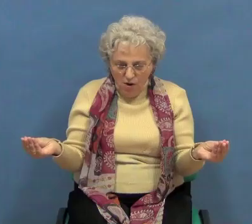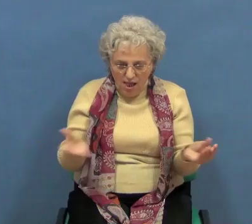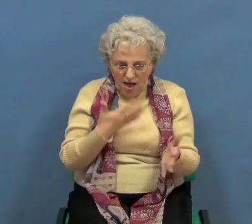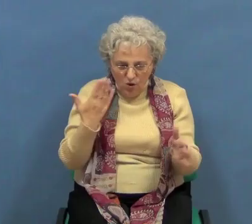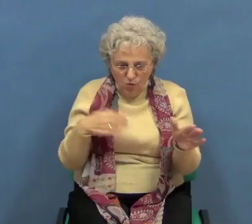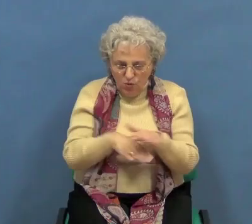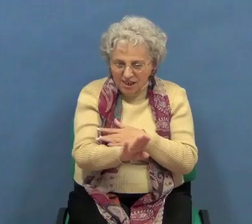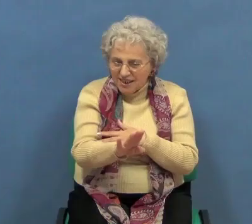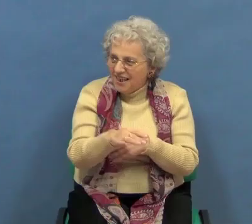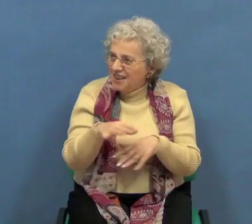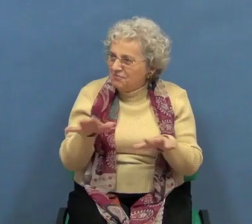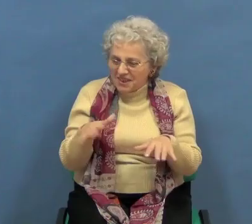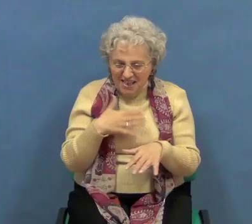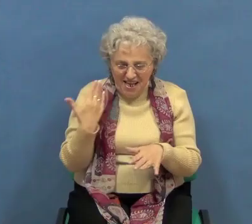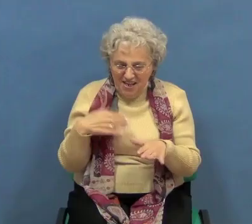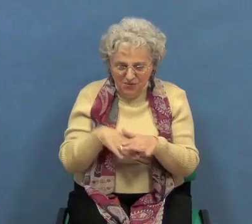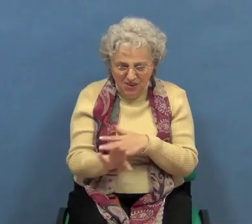Nie ma go, uciekł.